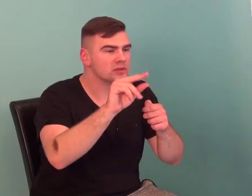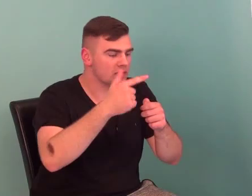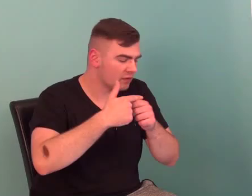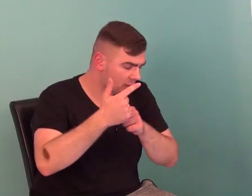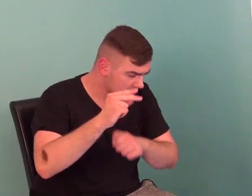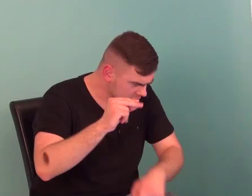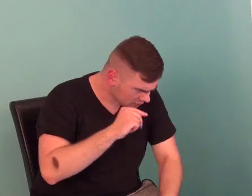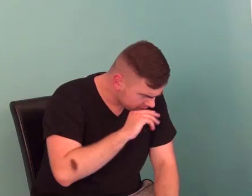Dwudziesty drugi, poniedziałek.